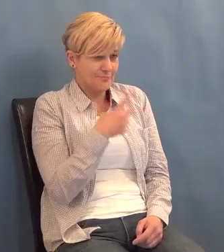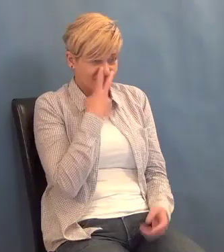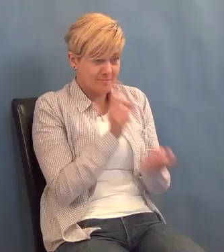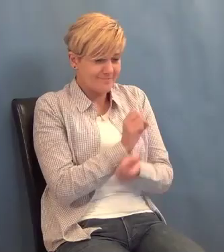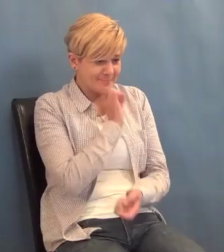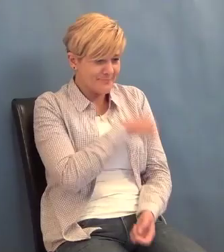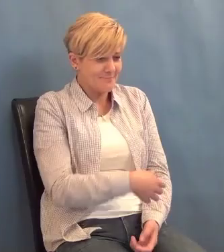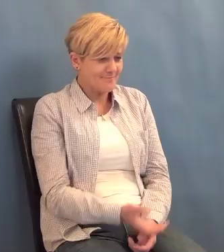Tak, skreślony znak, spotkałaś się z tym?